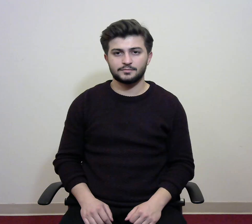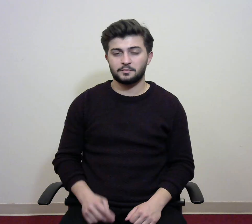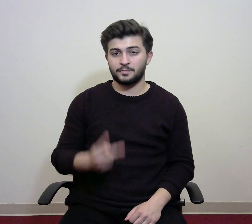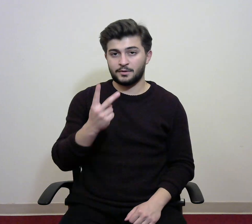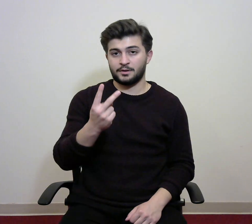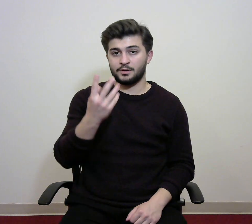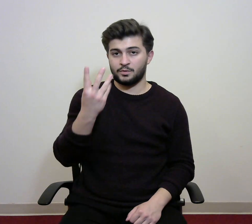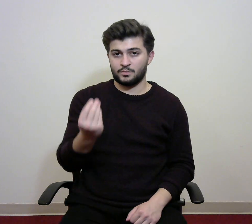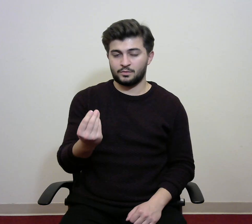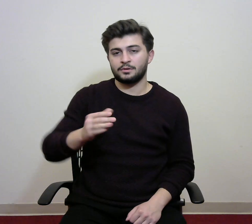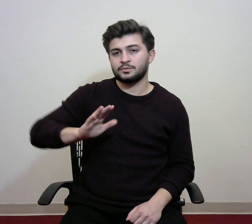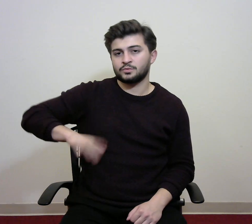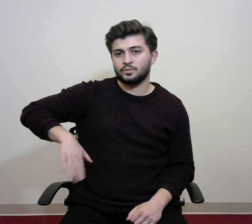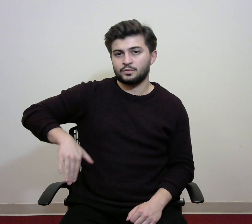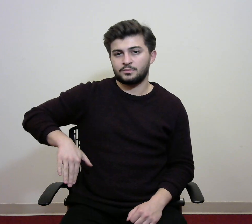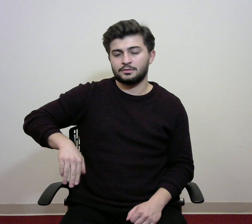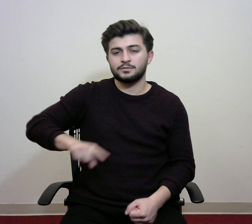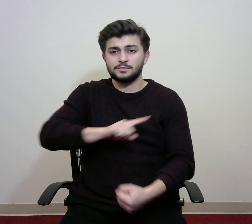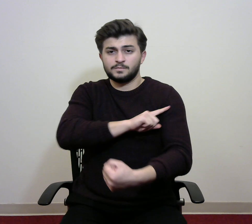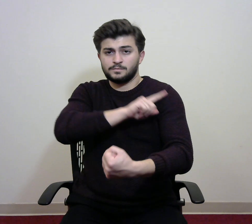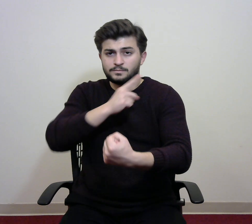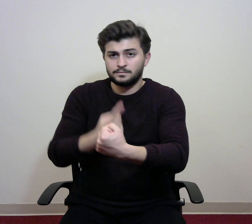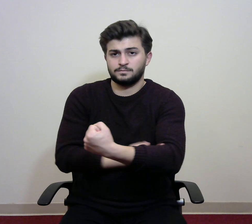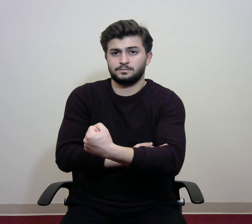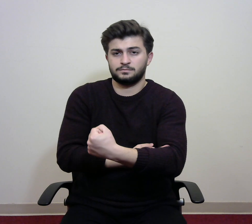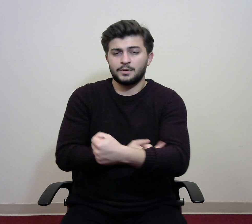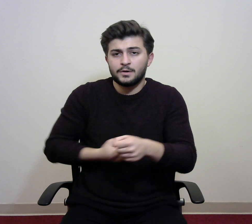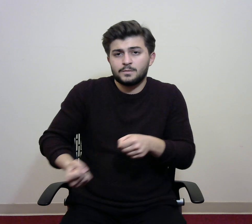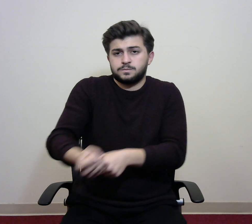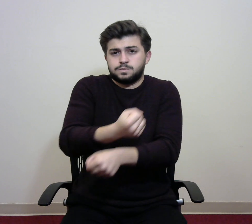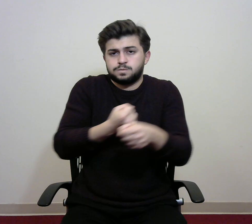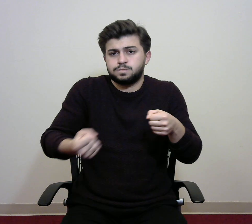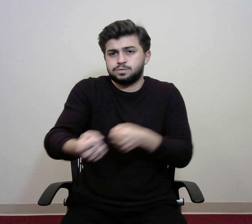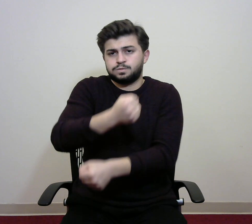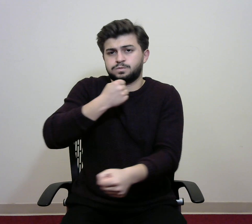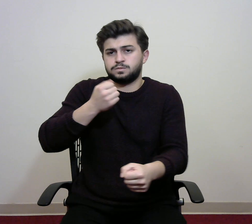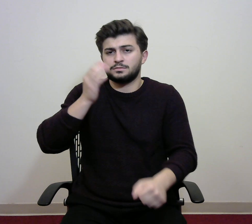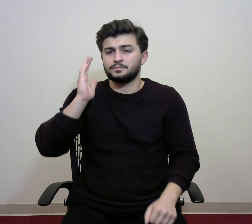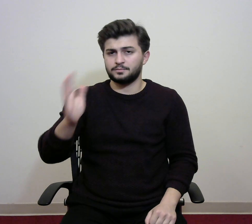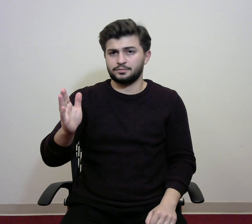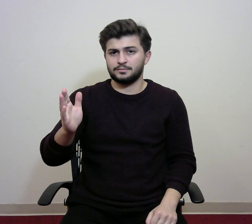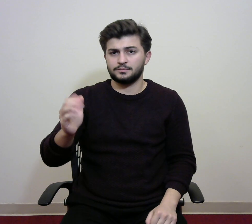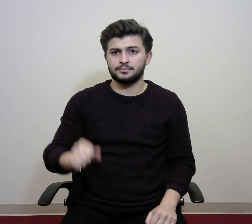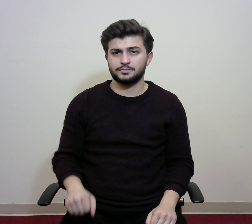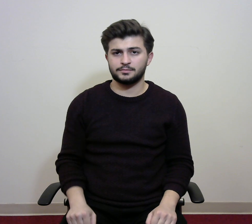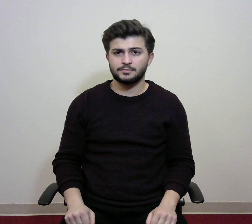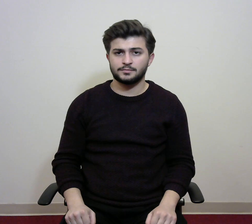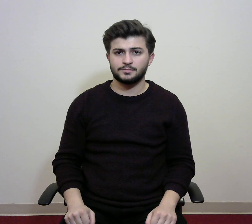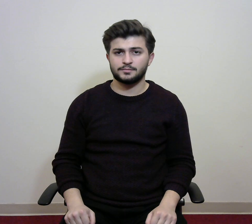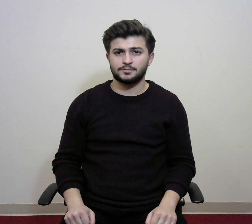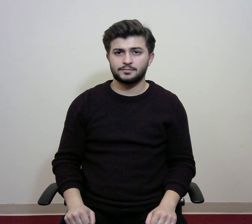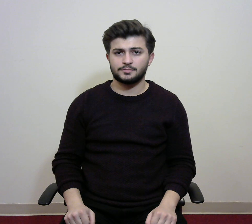İki gün sonra güclü külək olacaq